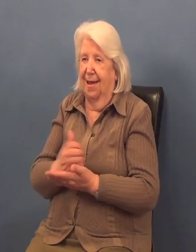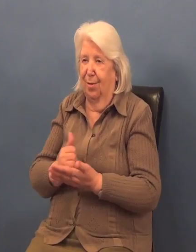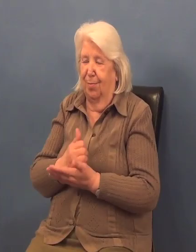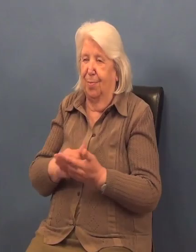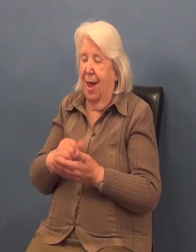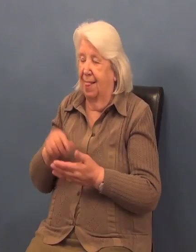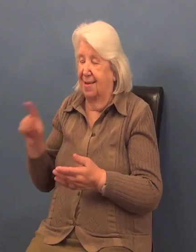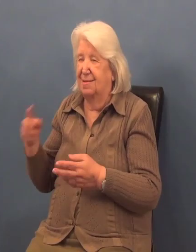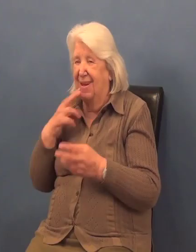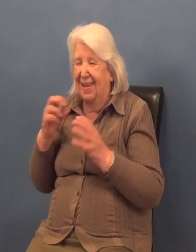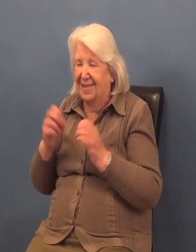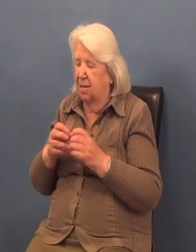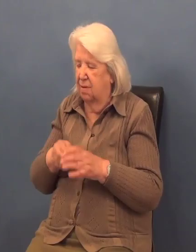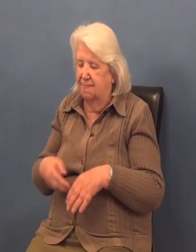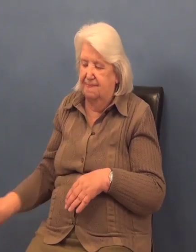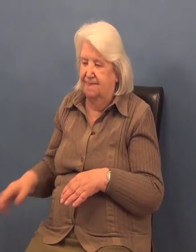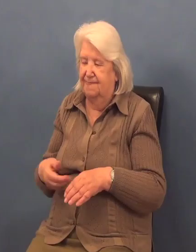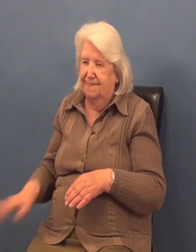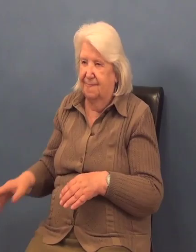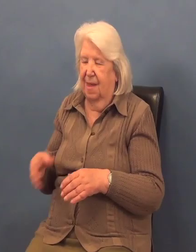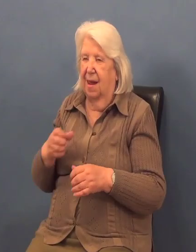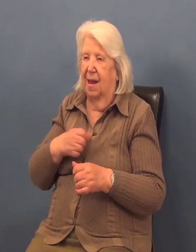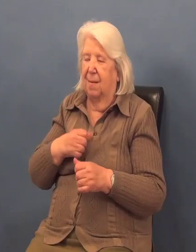A ten smarkacz chce być razem z Chaplinem, ale on go odgania.